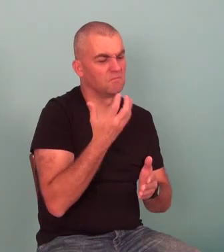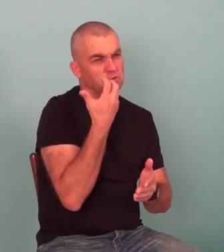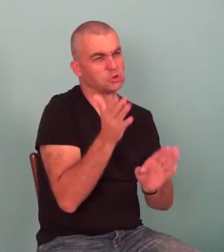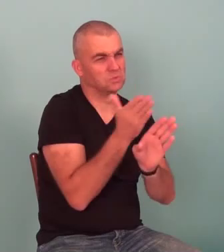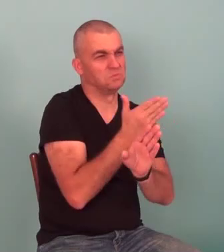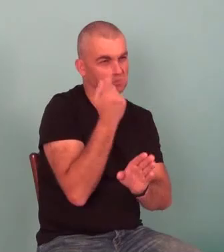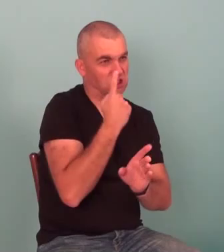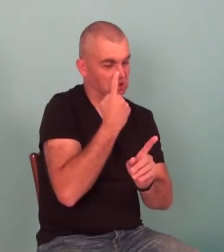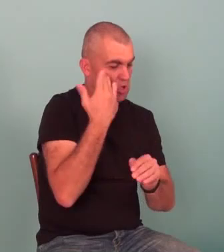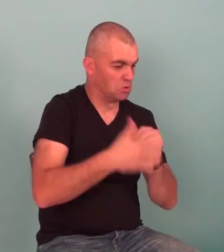Myślę, że wcześniej skończę.